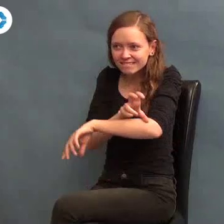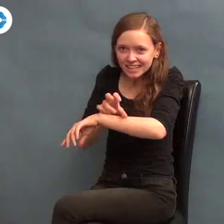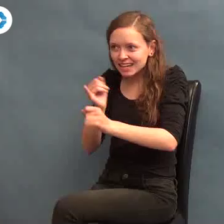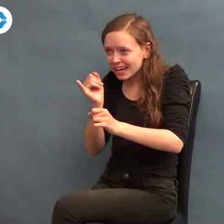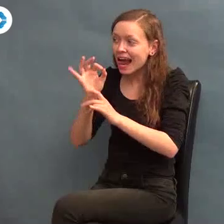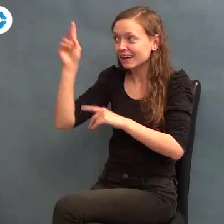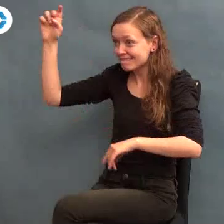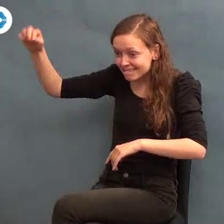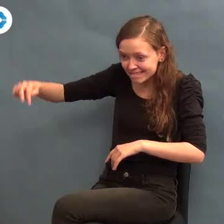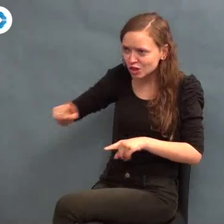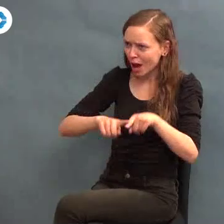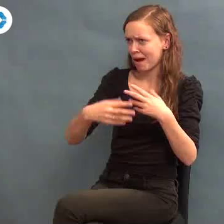Zszedł na dół schodami i wszedł do drugiego budynku normalnie przez drzwi wejściowe.